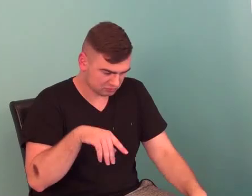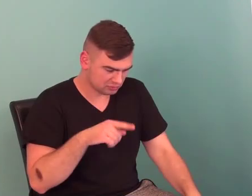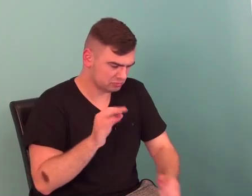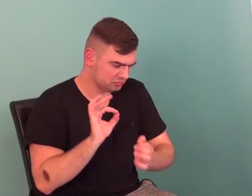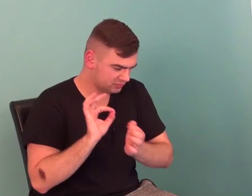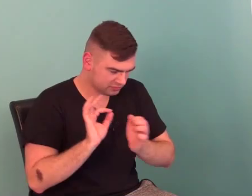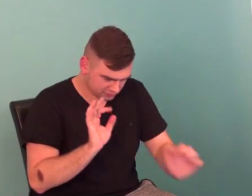Pasuje.